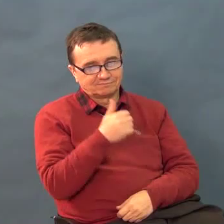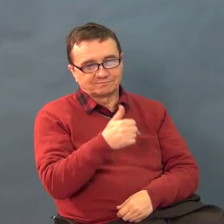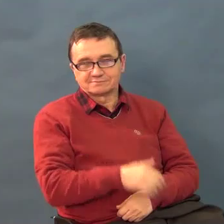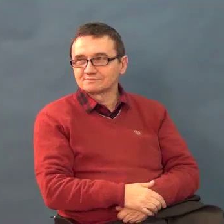Super.